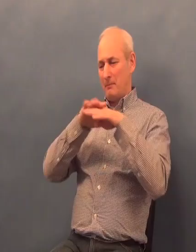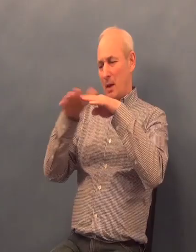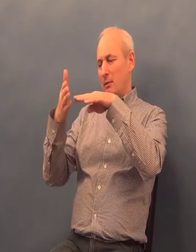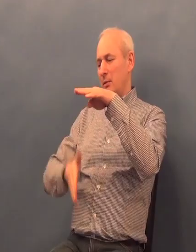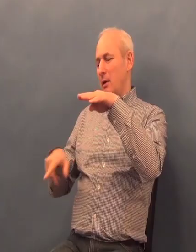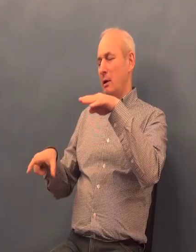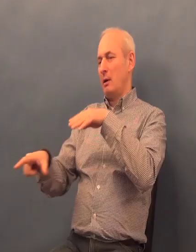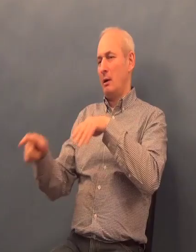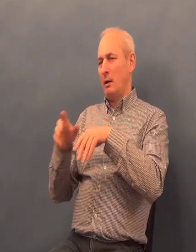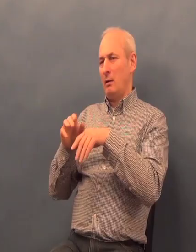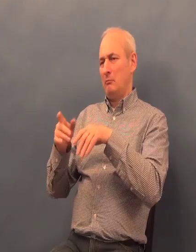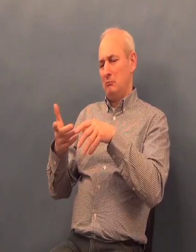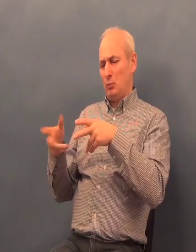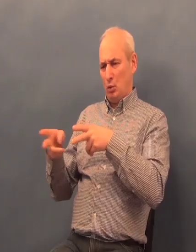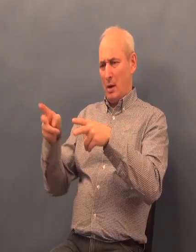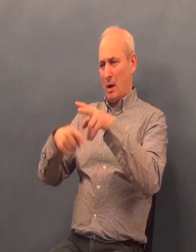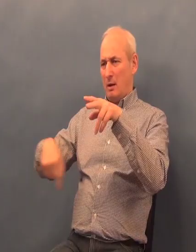Tu jest urwisko, a niżej płynie rzeka.